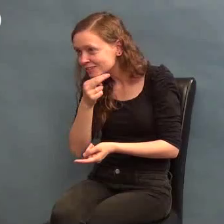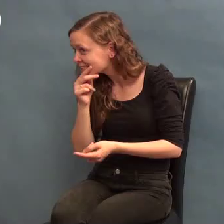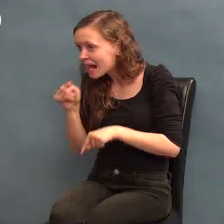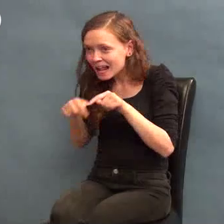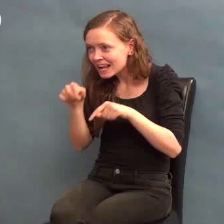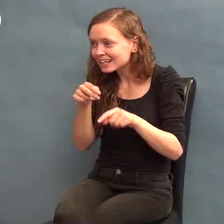Podchodzi do nich.